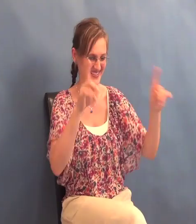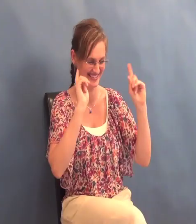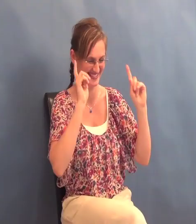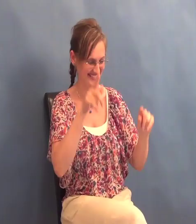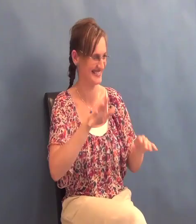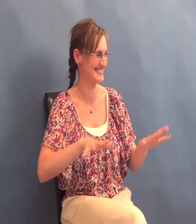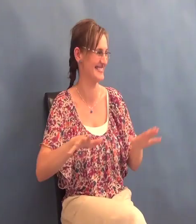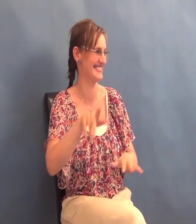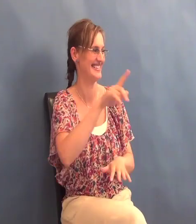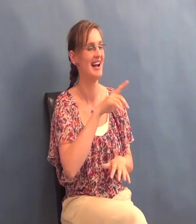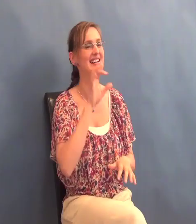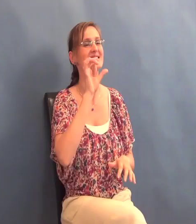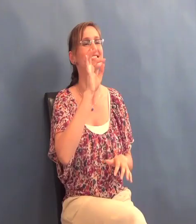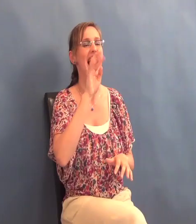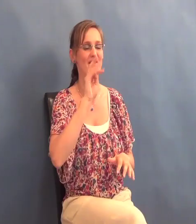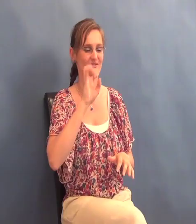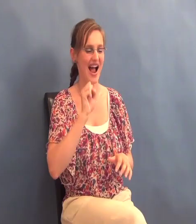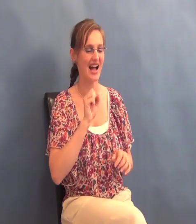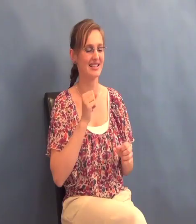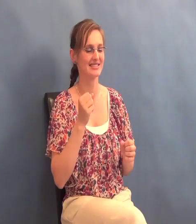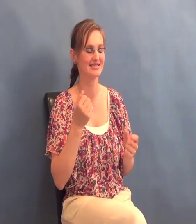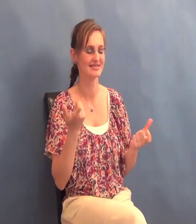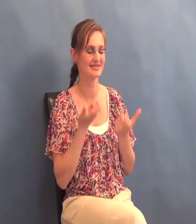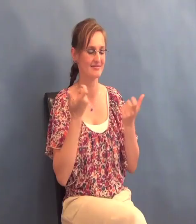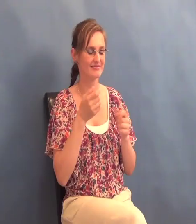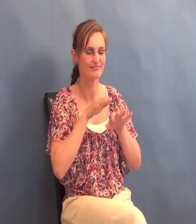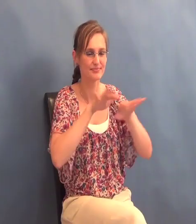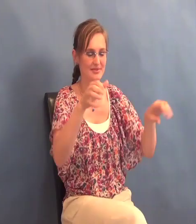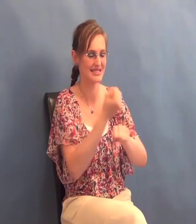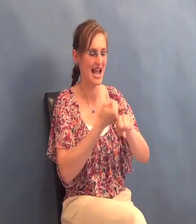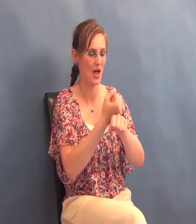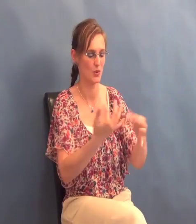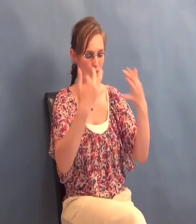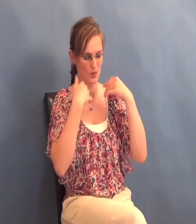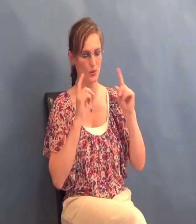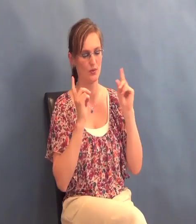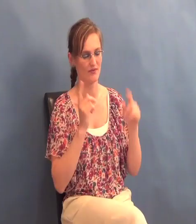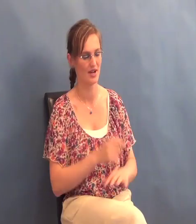Uwaga, tam jest niebezpieczna strefa zatrucia, niebezpieczeństwo zatrucia się.